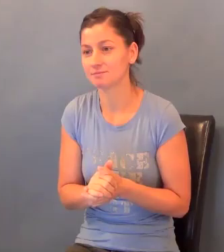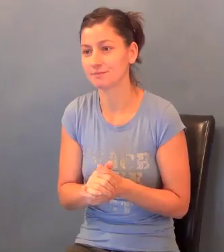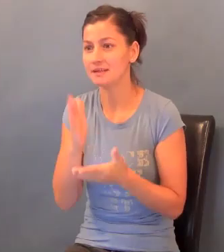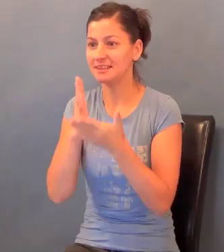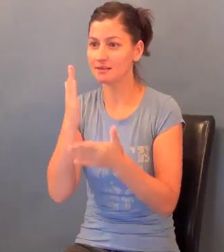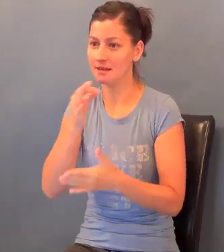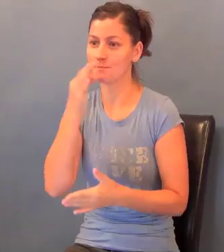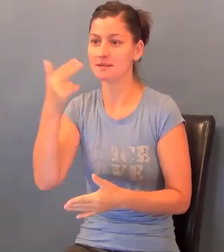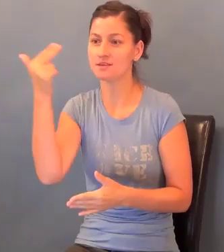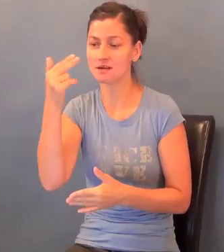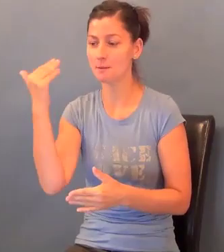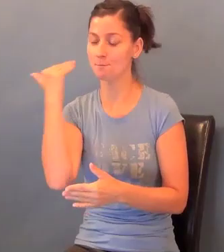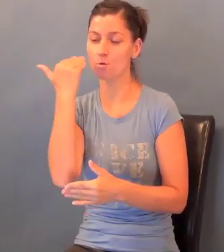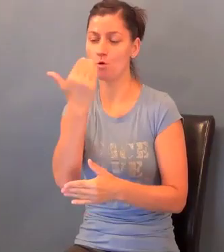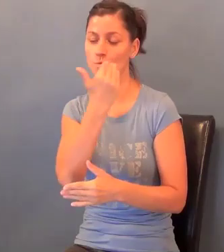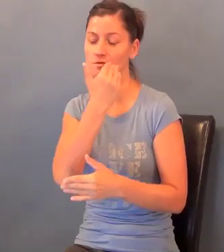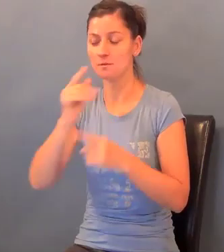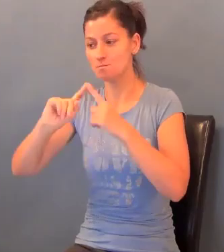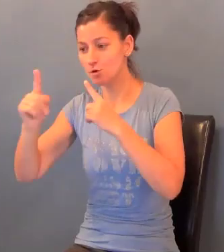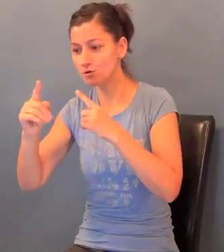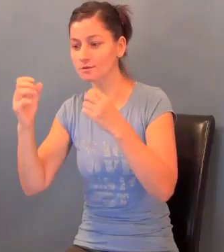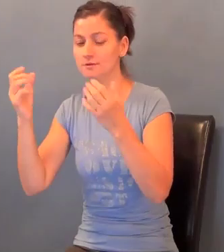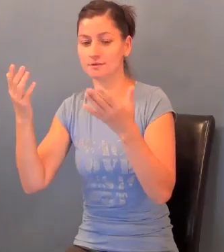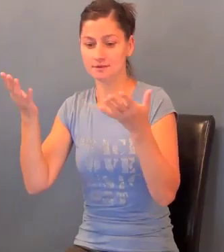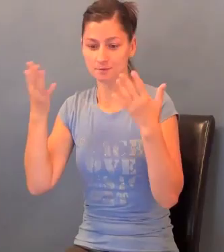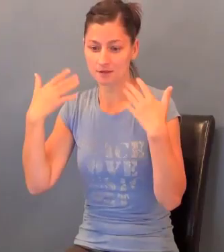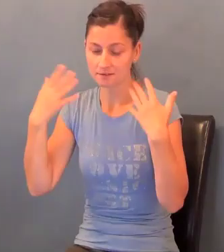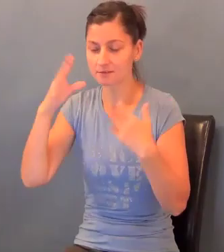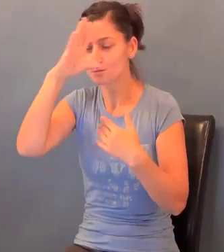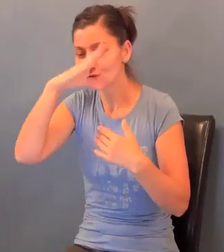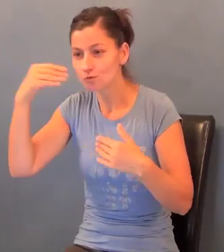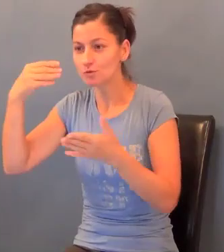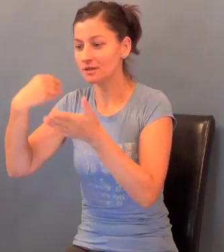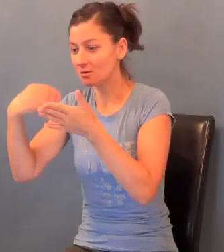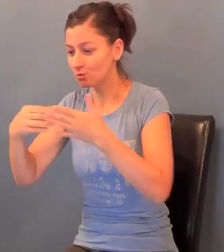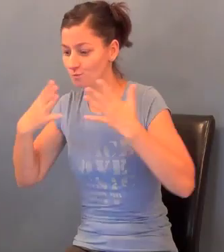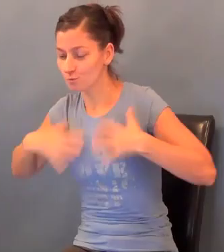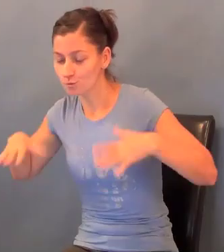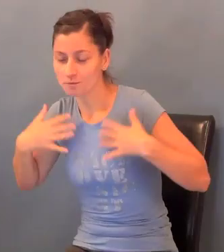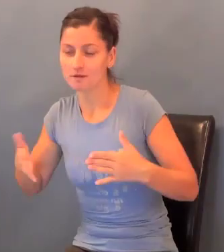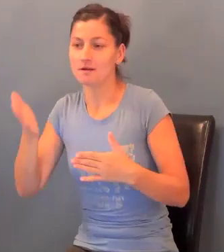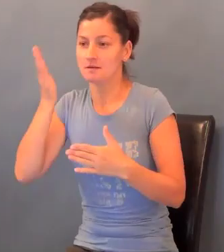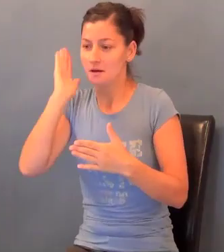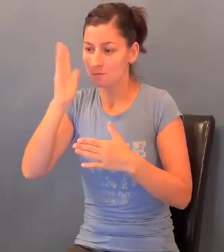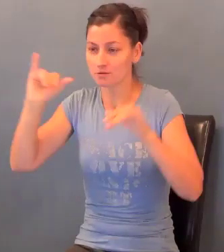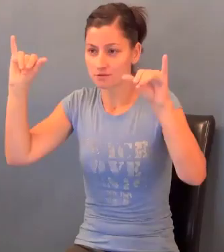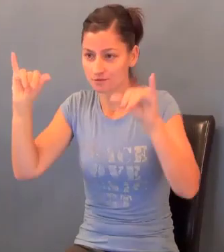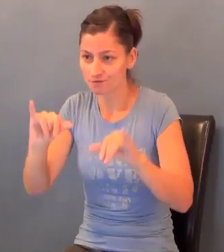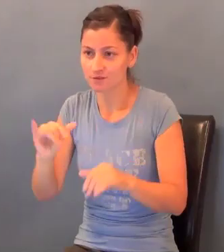Tylko lepiej w niedzielę po południu, po spacerze, zakupach ubraniowych, potem można iść do restauracji.